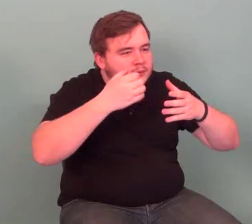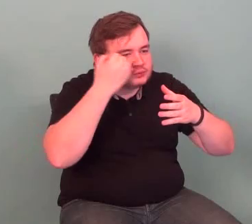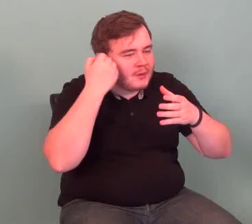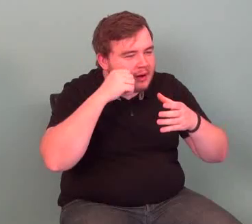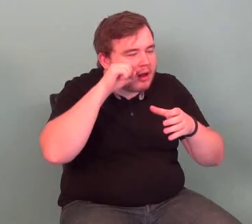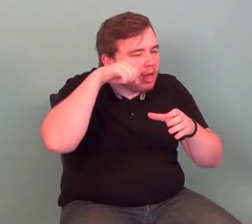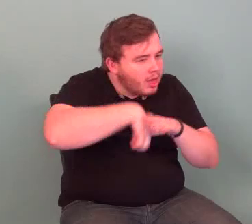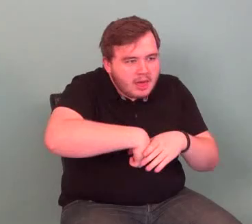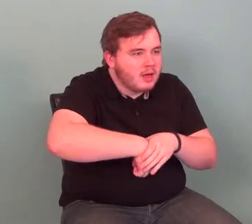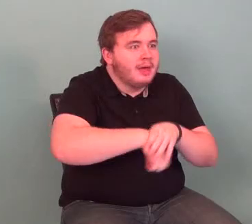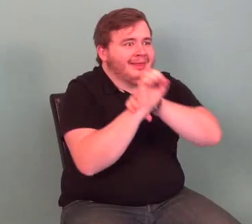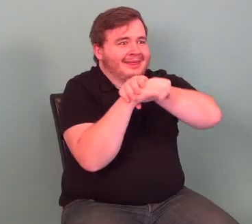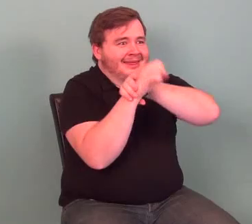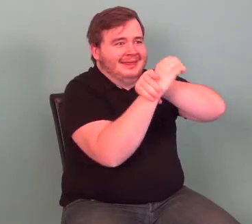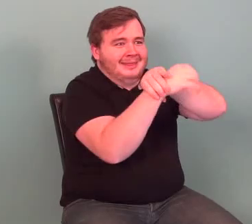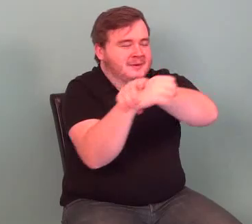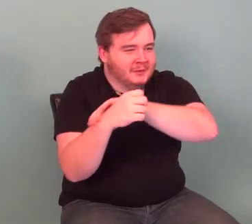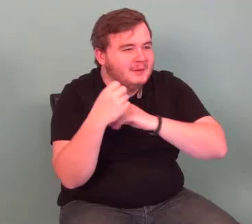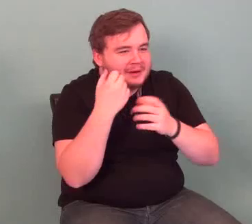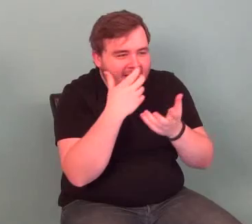Nie może się wyswobodzić.